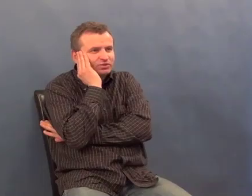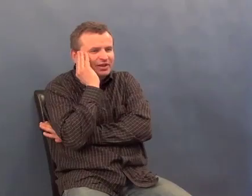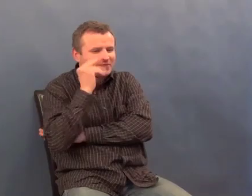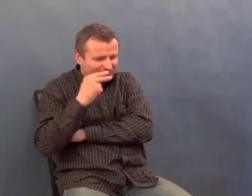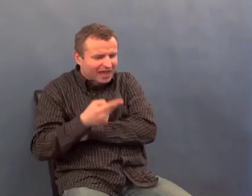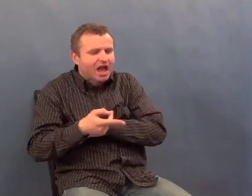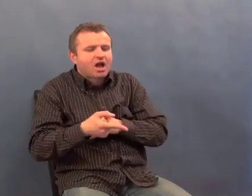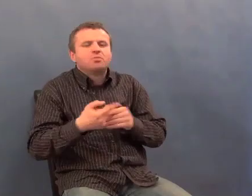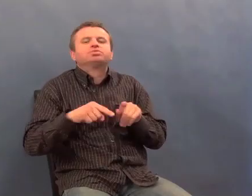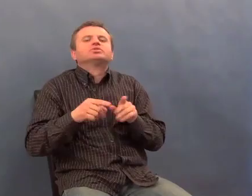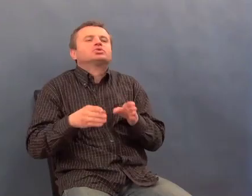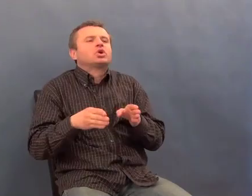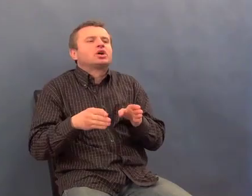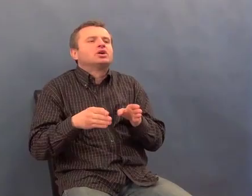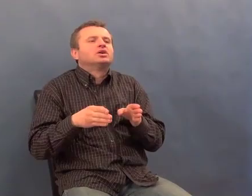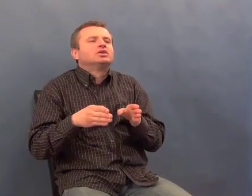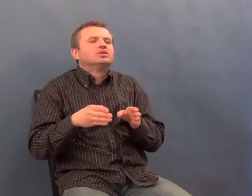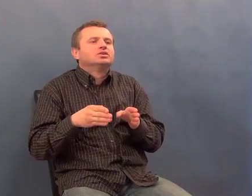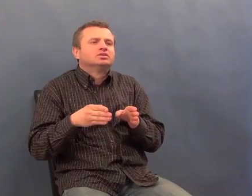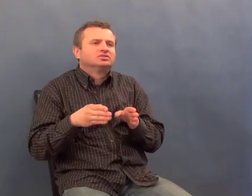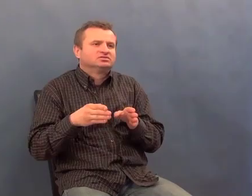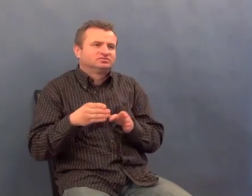Tak, upadek, ale znak przy drodze.